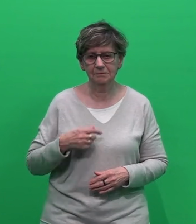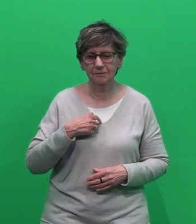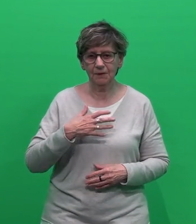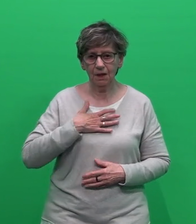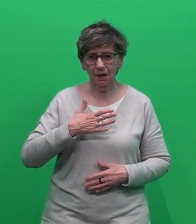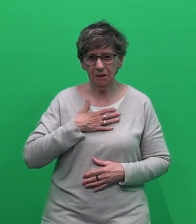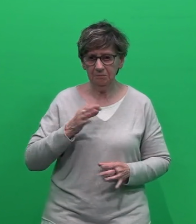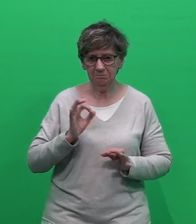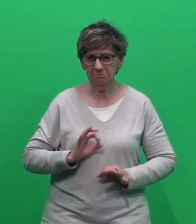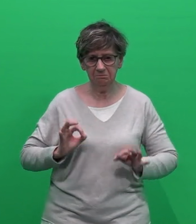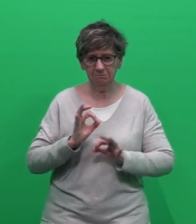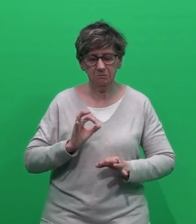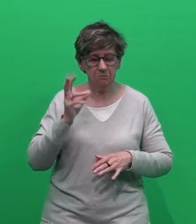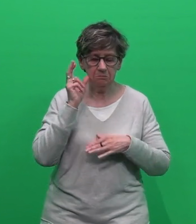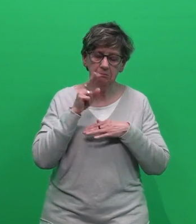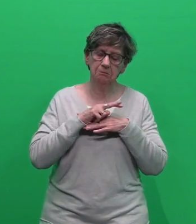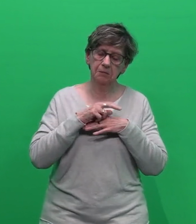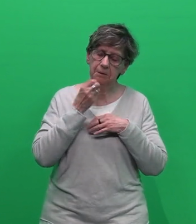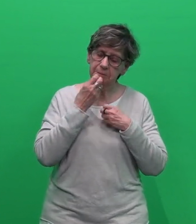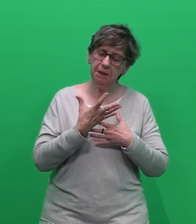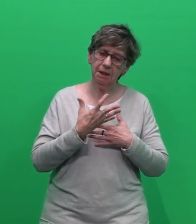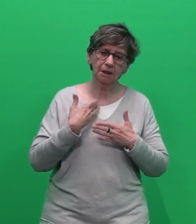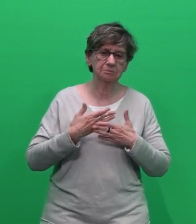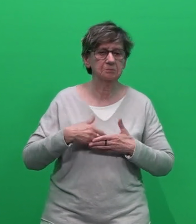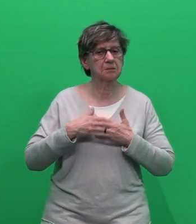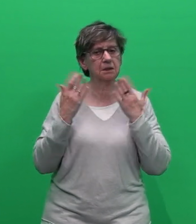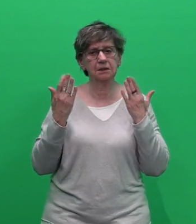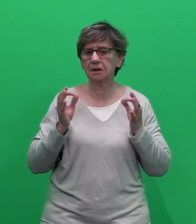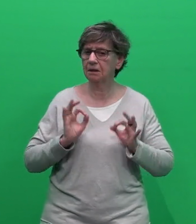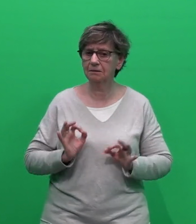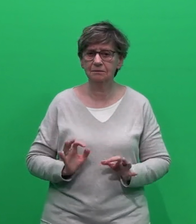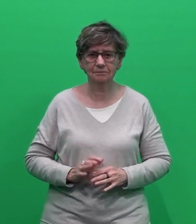No tinc tos, dormo bé fins al matí, no en tinc.